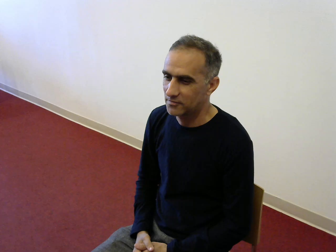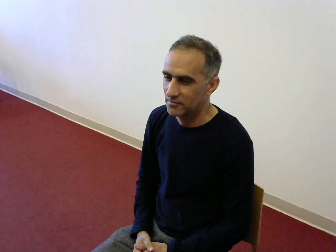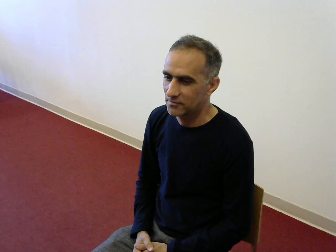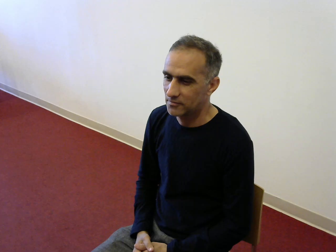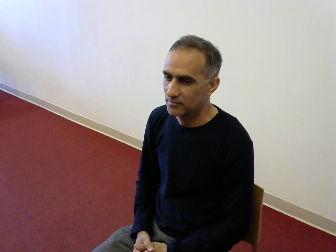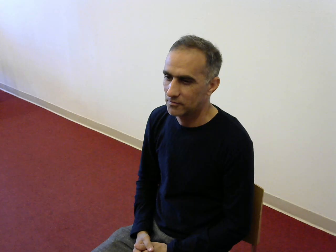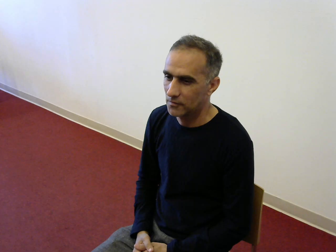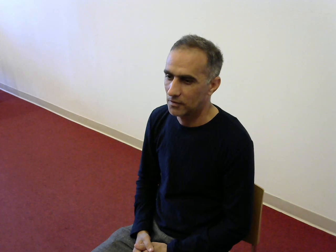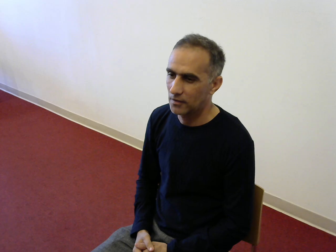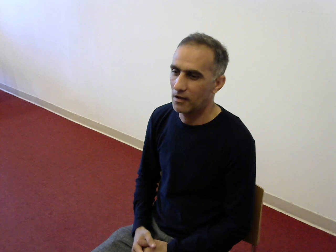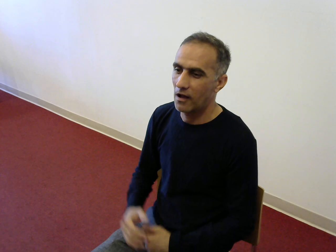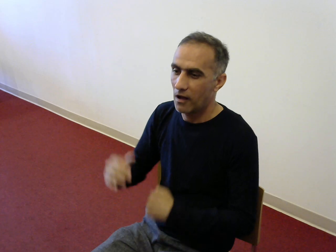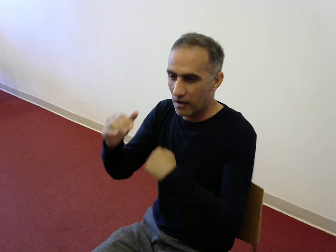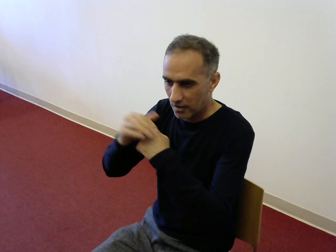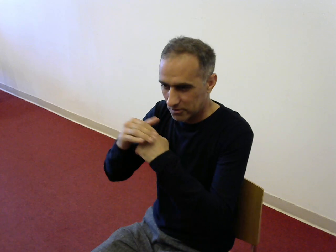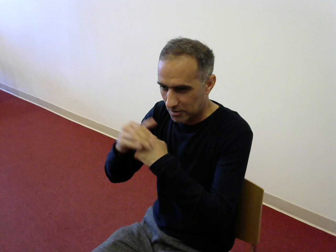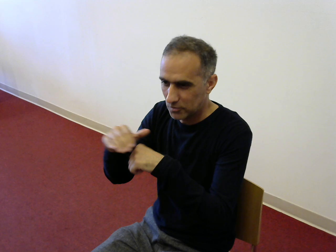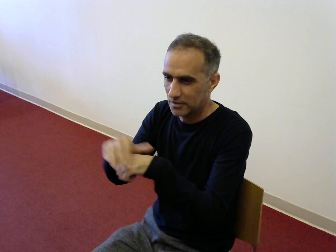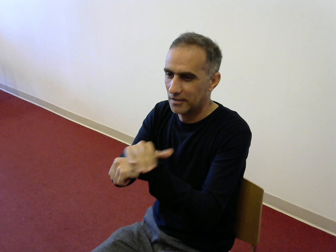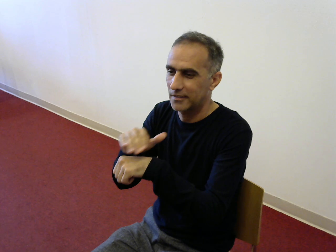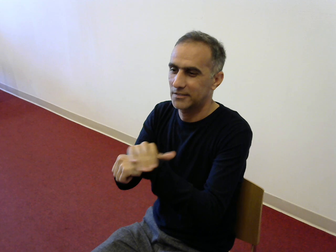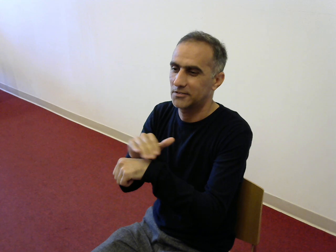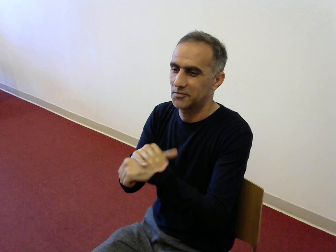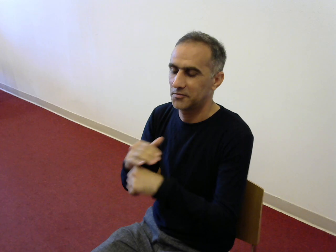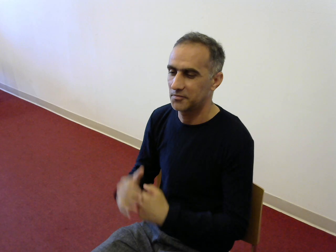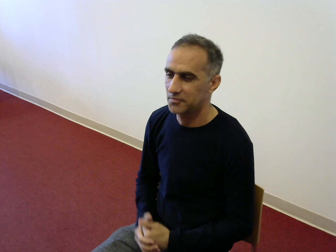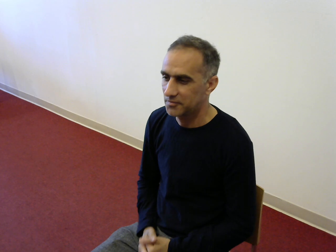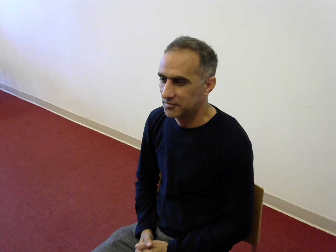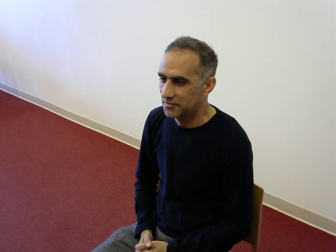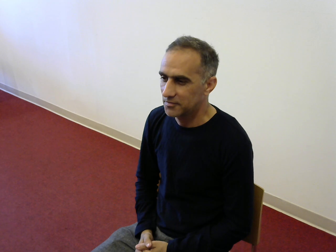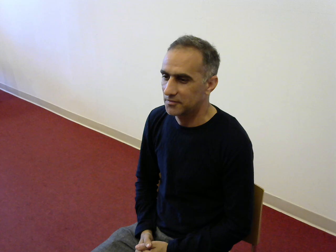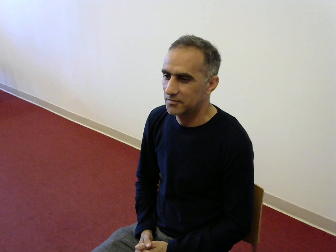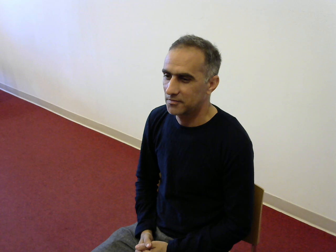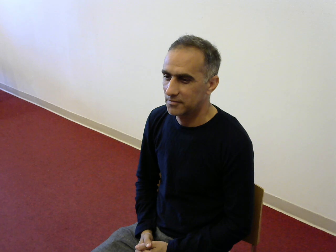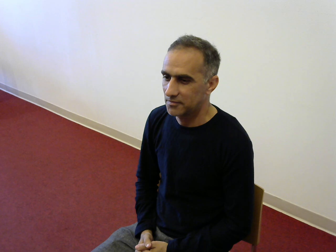Axşamınız xeyir